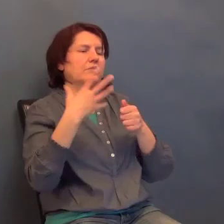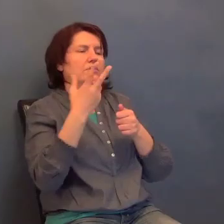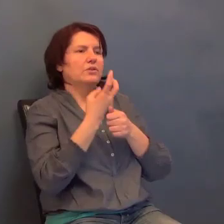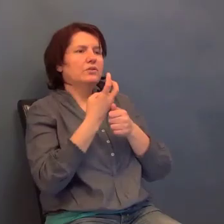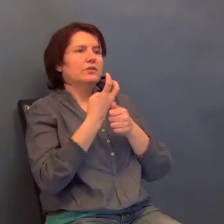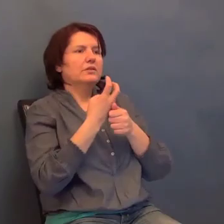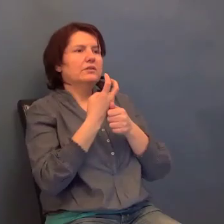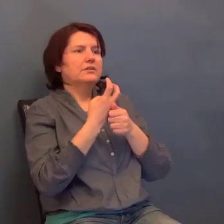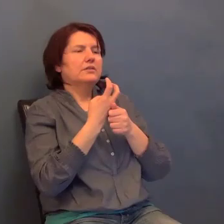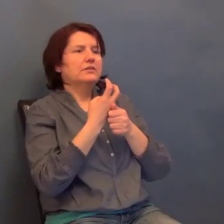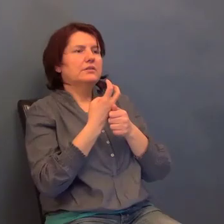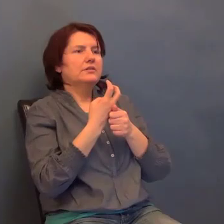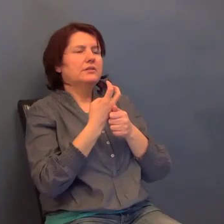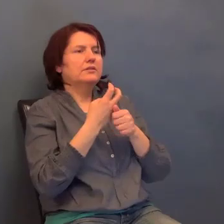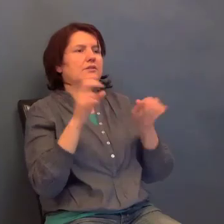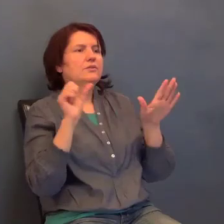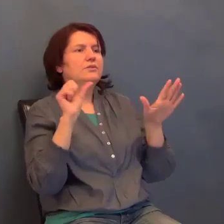Dwudziesty piąty lutego?